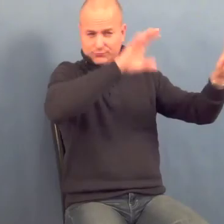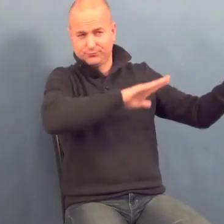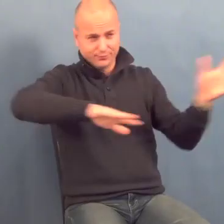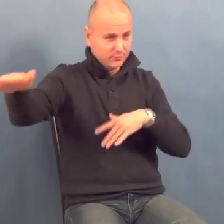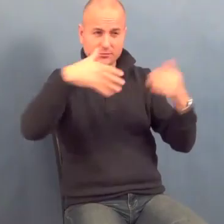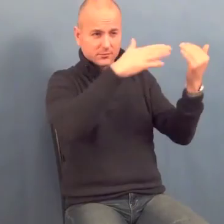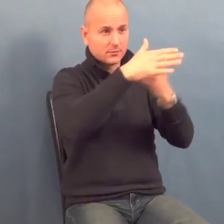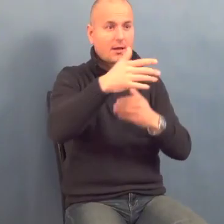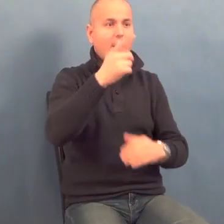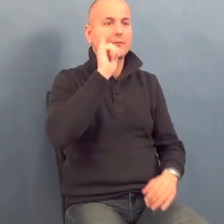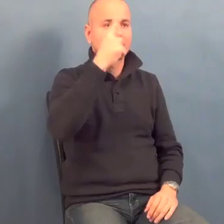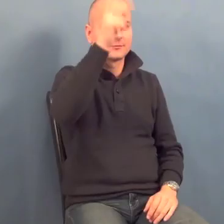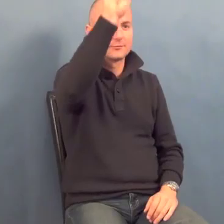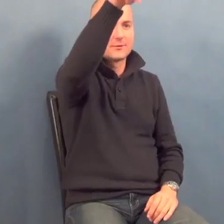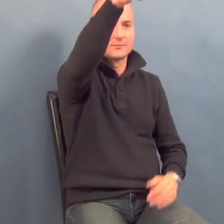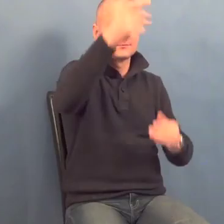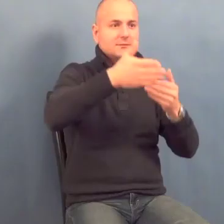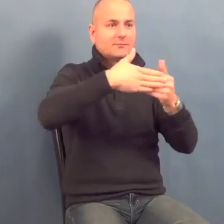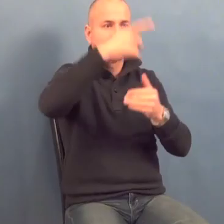Wszystkie drzwi są otwarte, ale jedne są zamknięte.